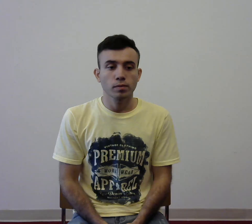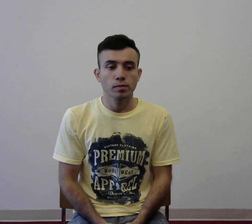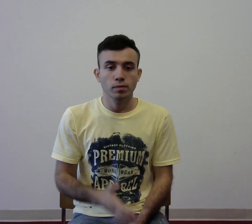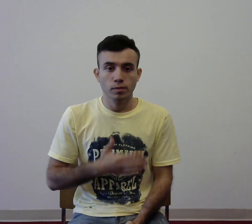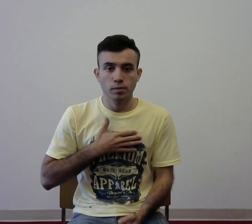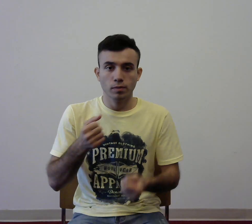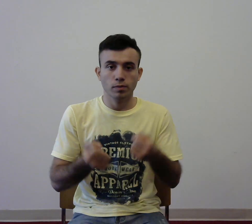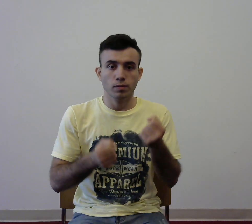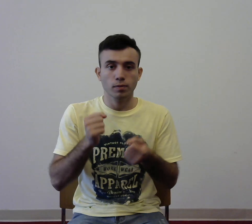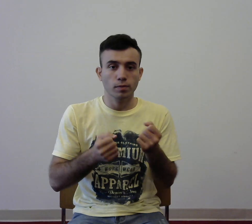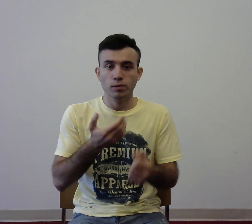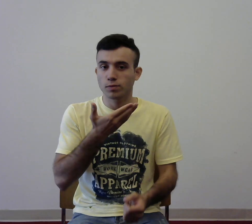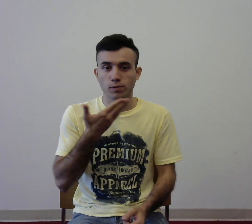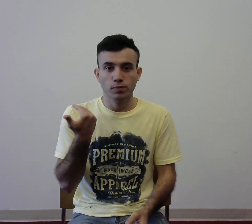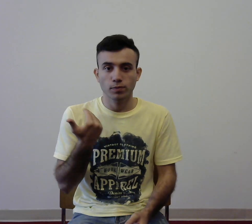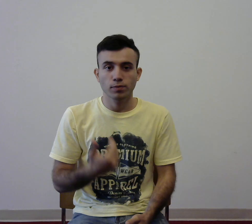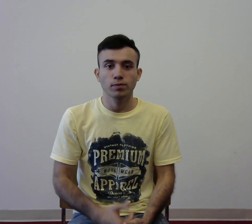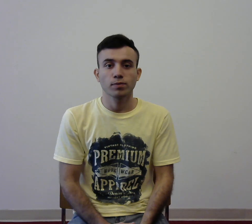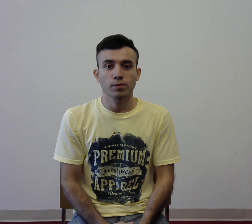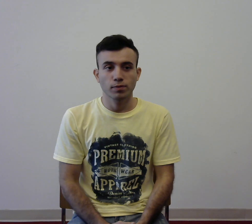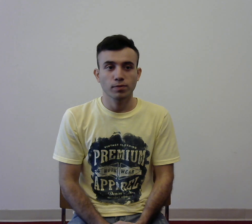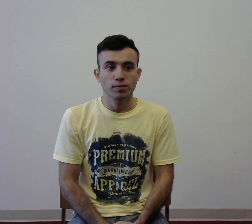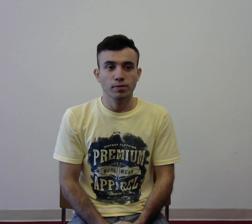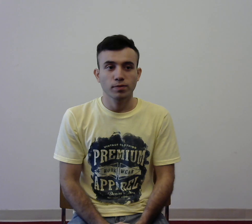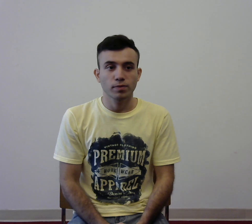Mənim avtomobilim yoxdur